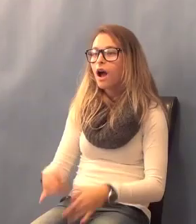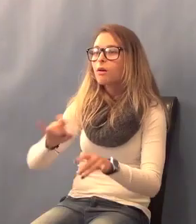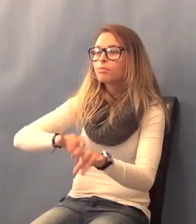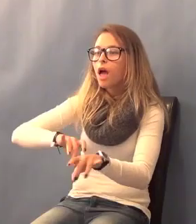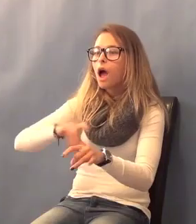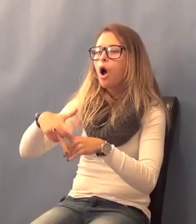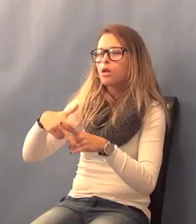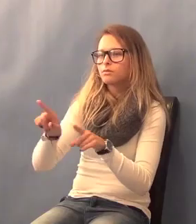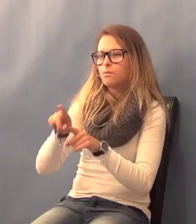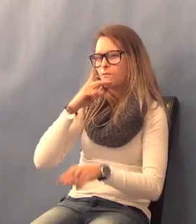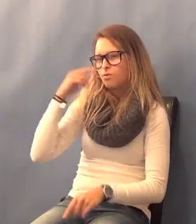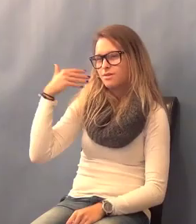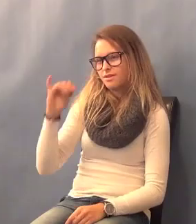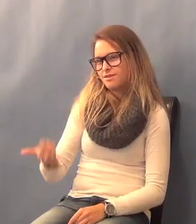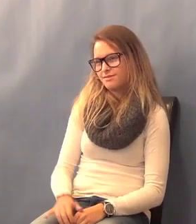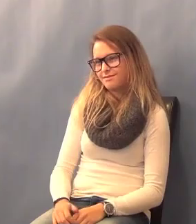Jak koń biega i w tym czasie woda na niego kapie, to jak?